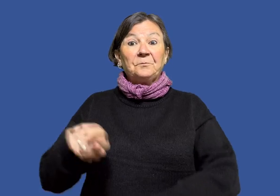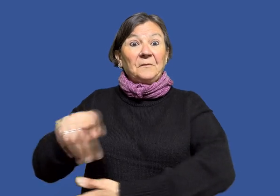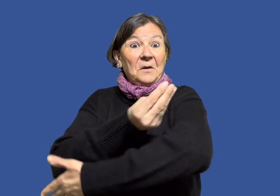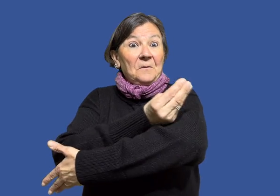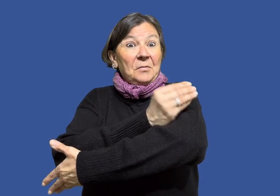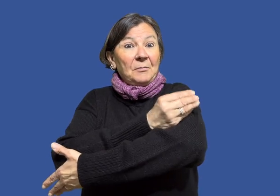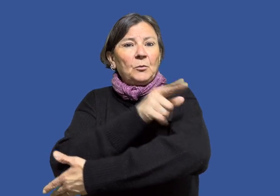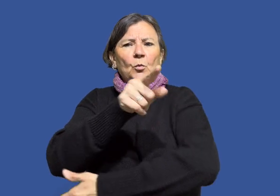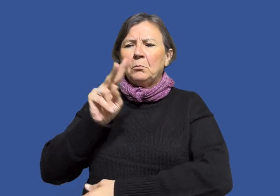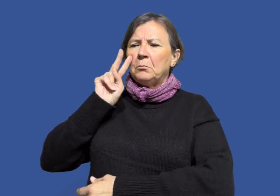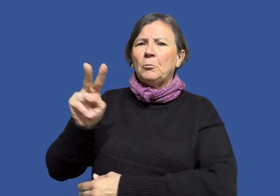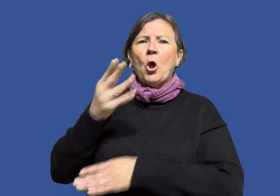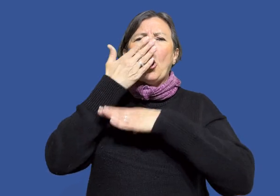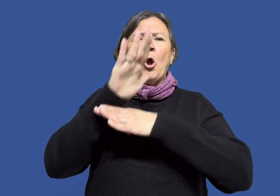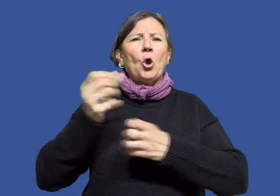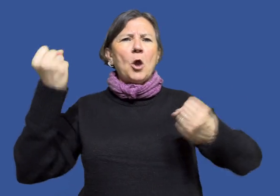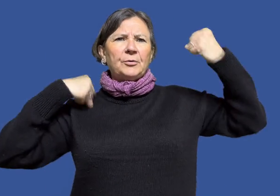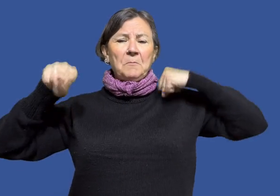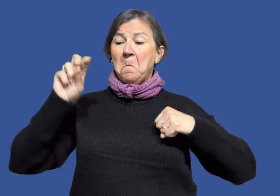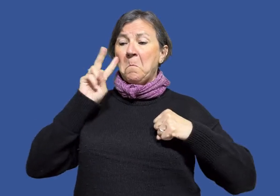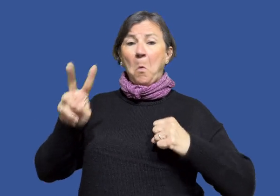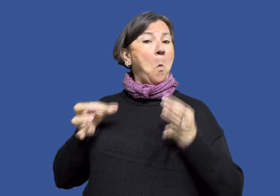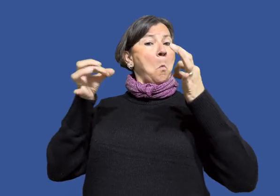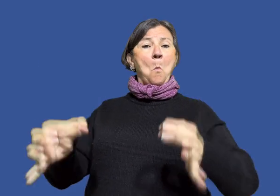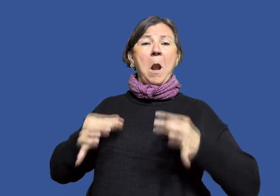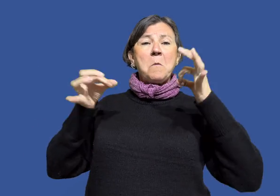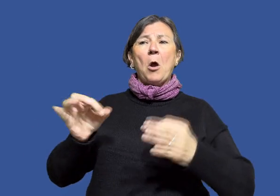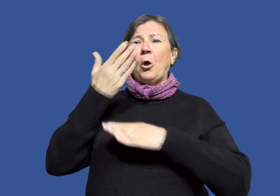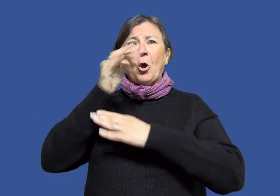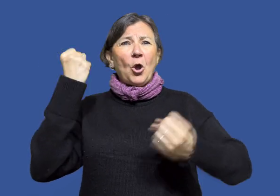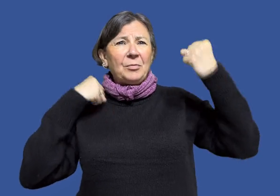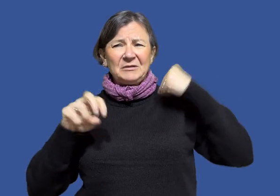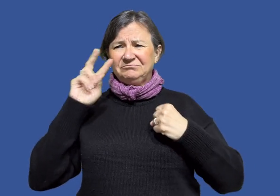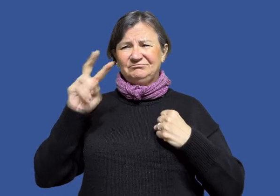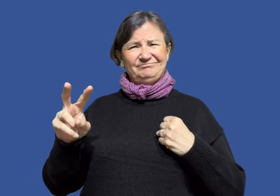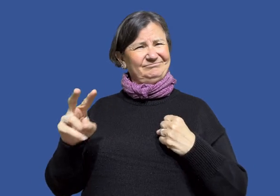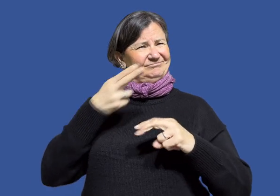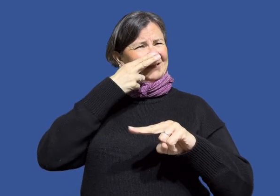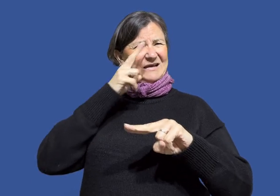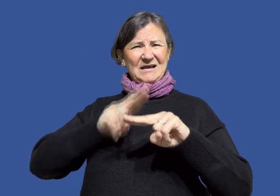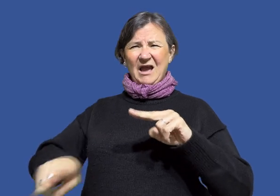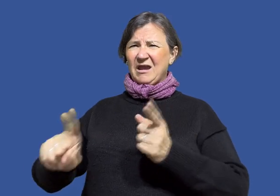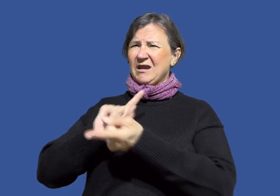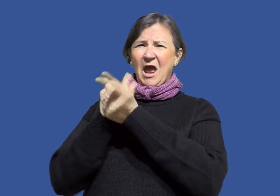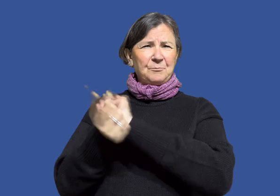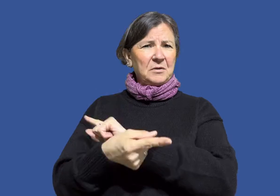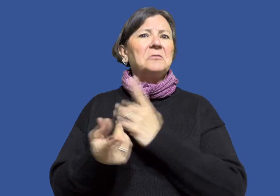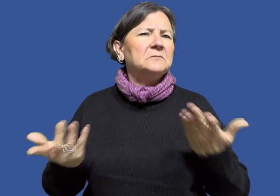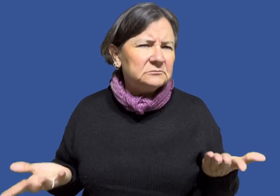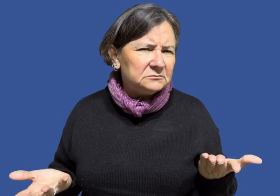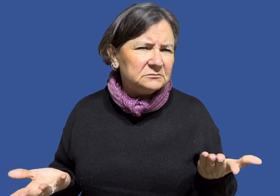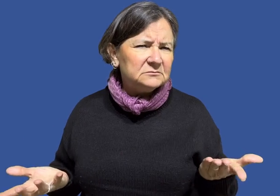Has vist que el nadó es comporti de manera habitual o actúa de manera estranya?